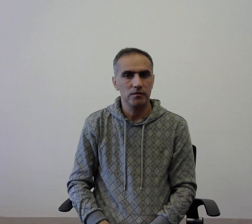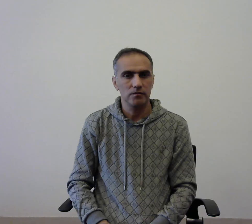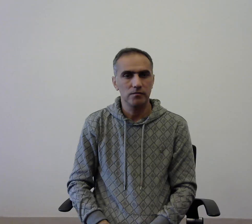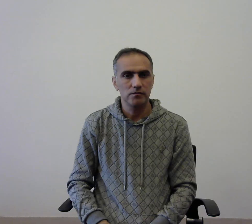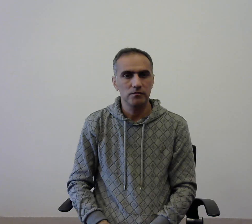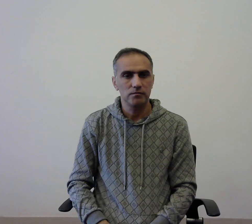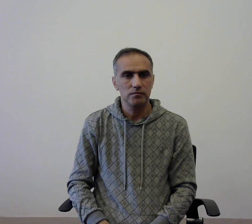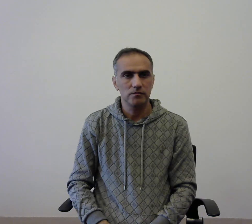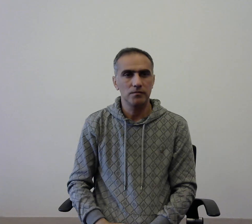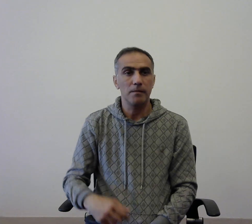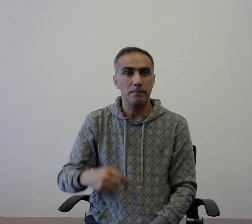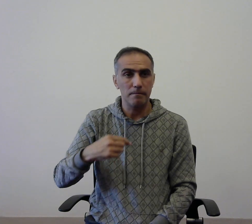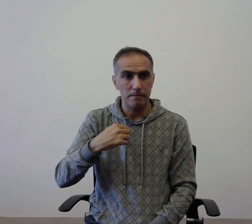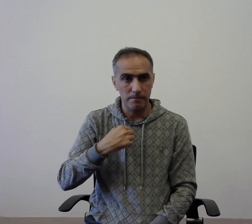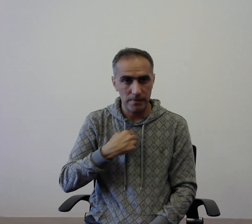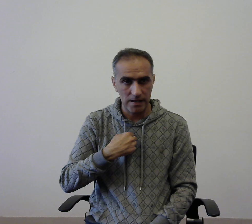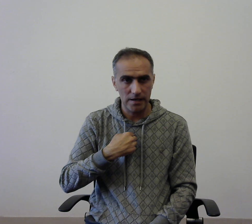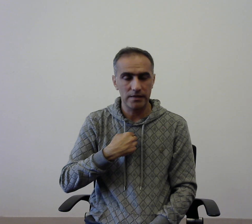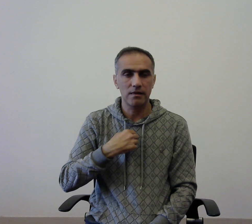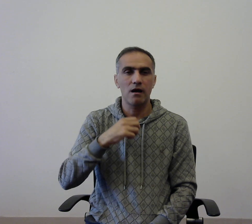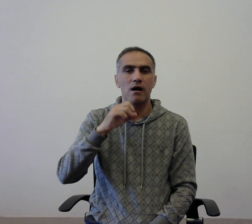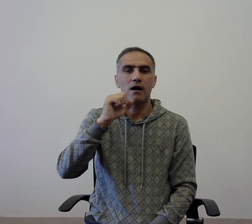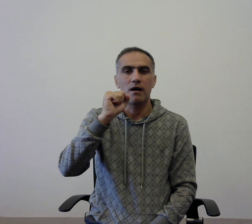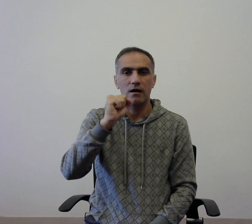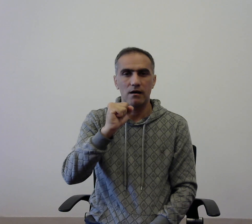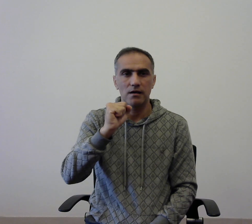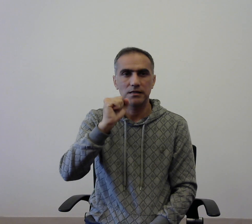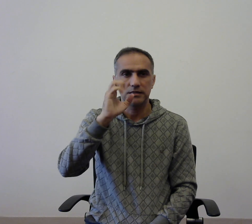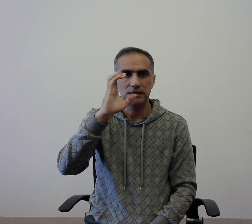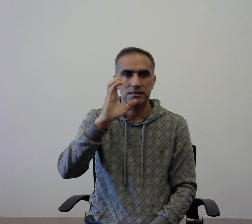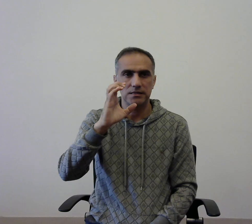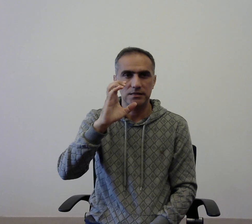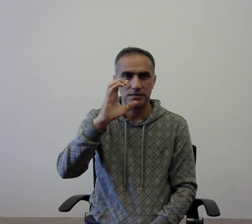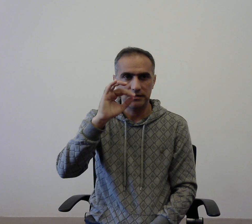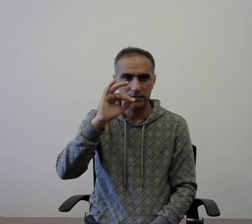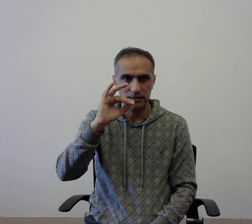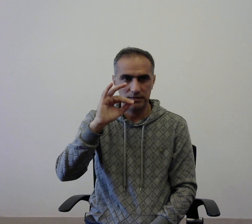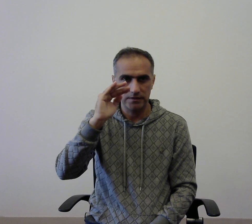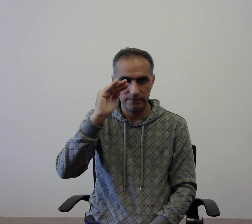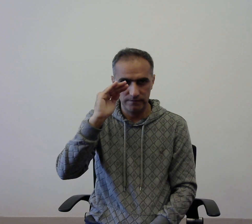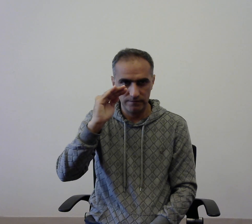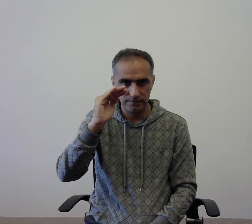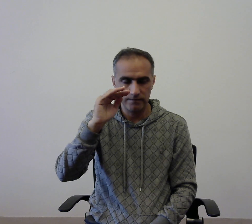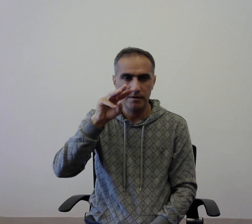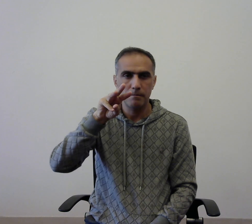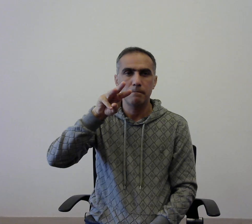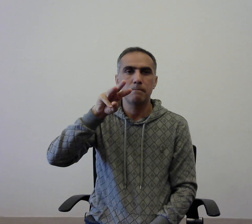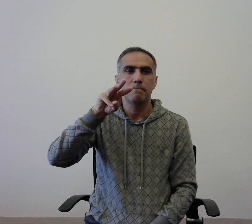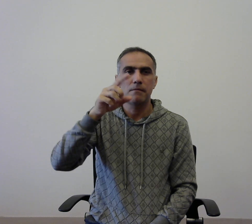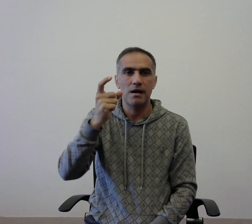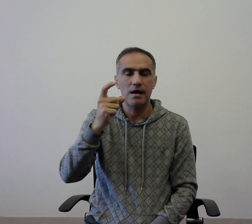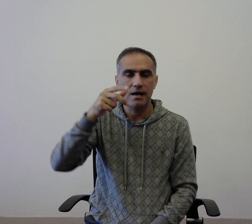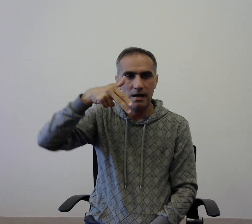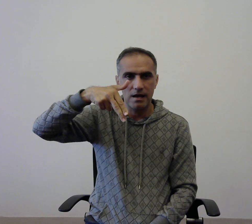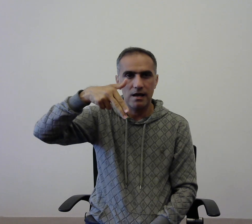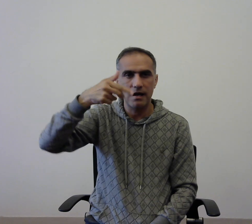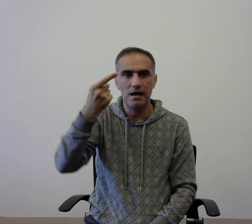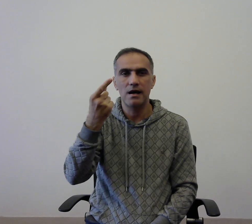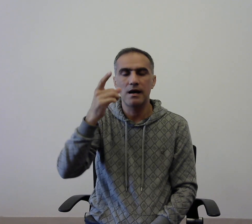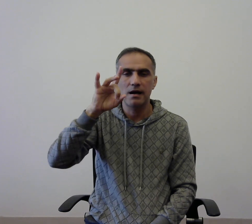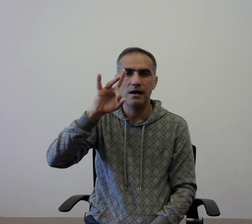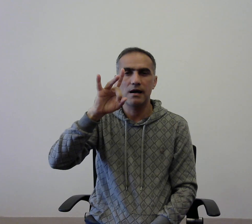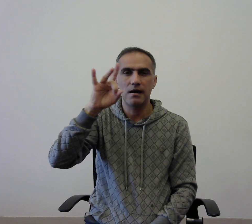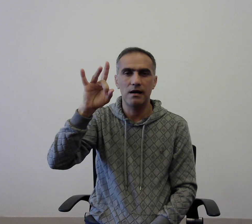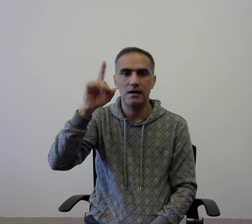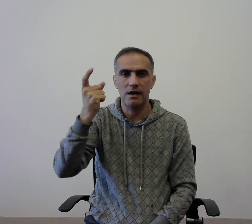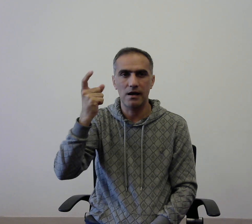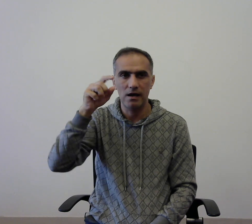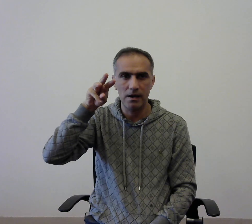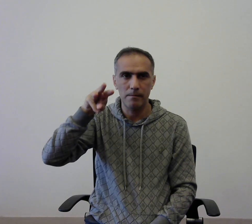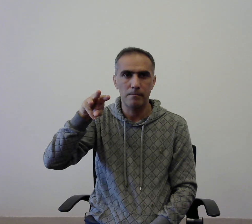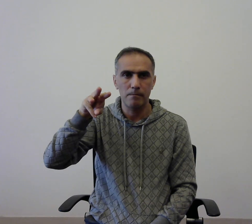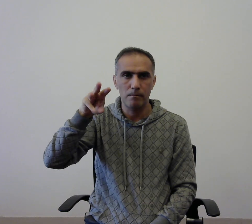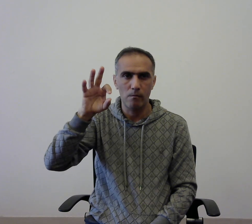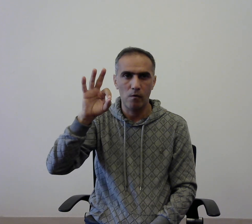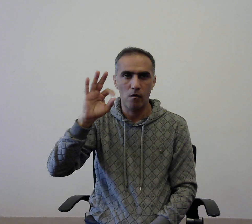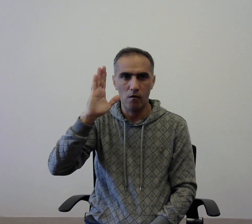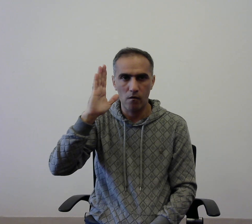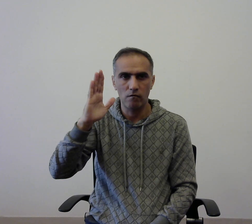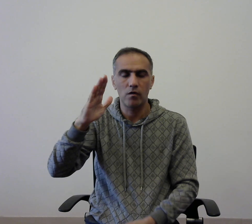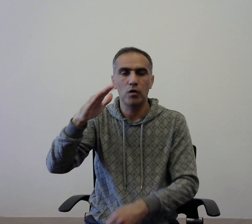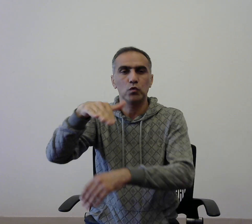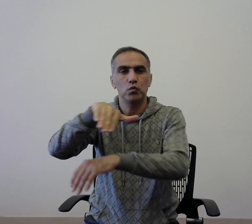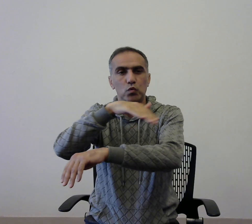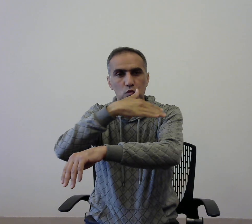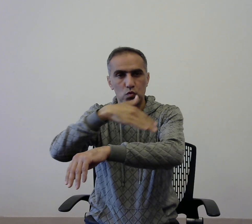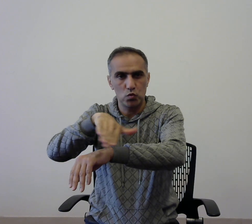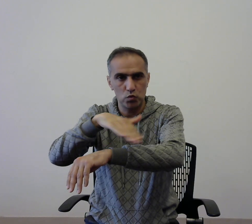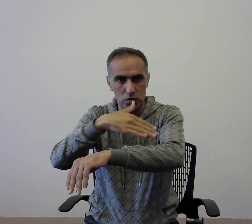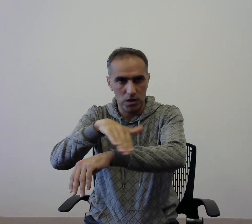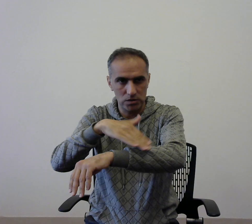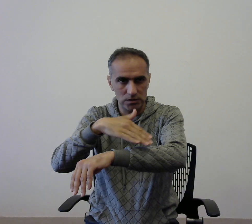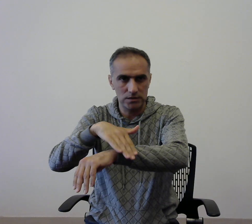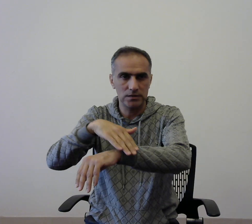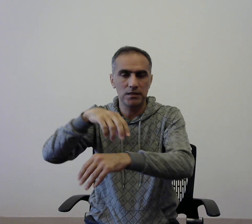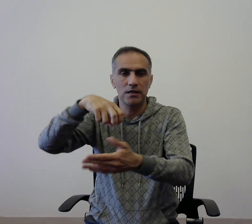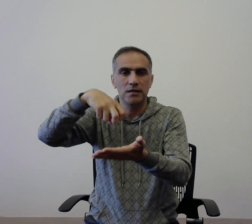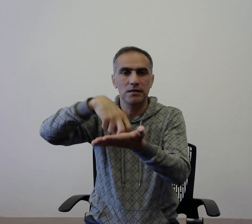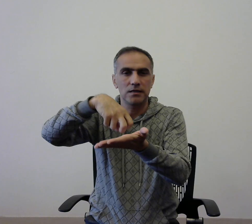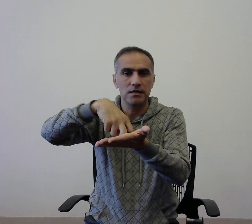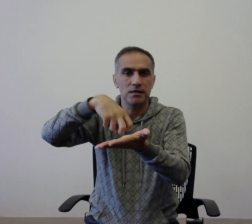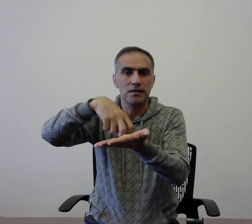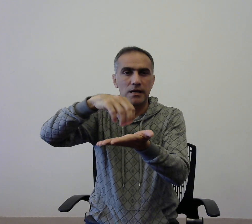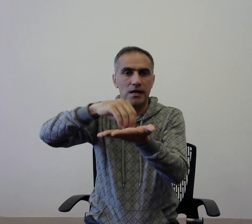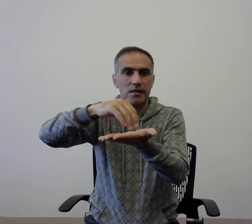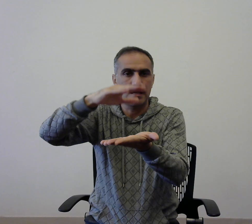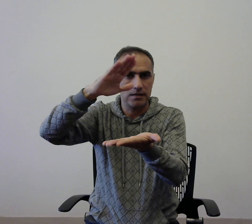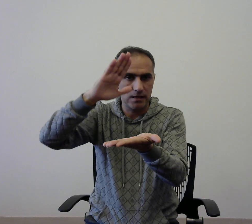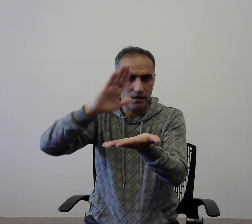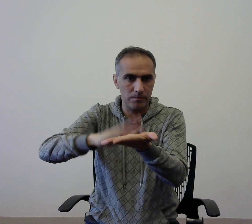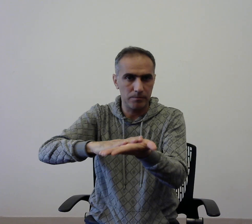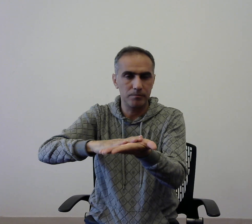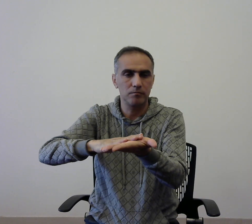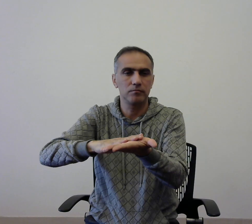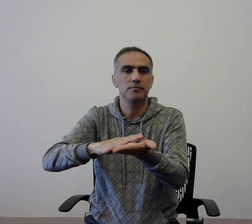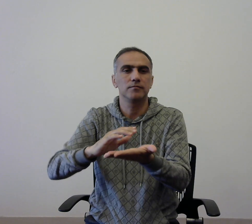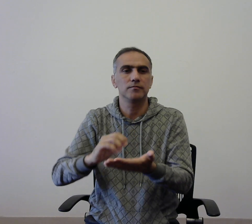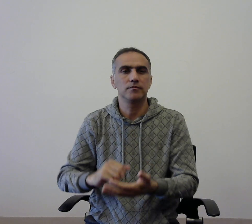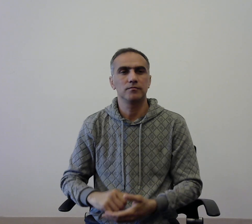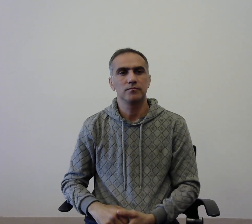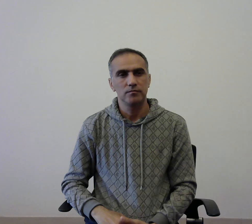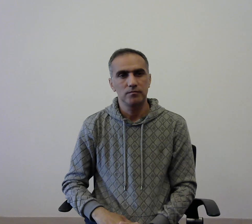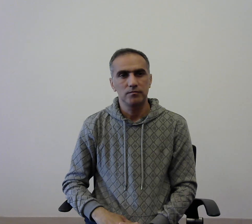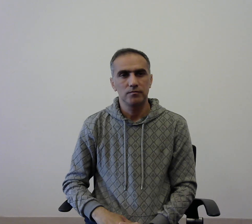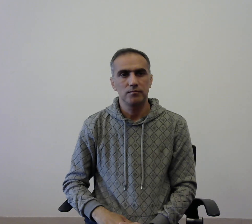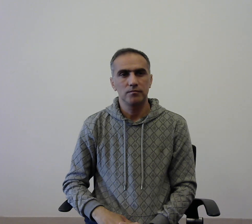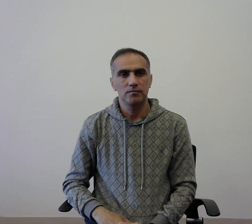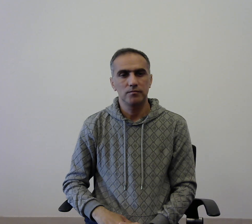Mən Asif Məhərrəmov küçəsində qeydiyyatdayam